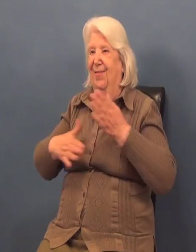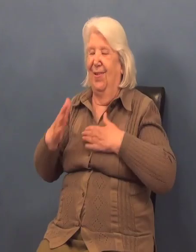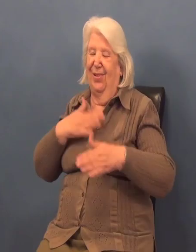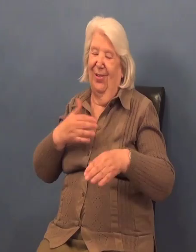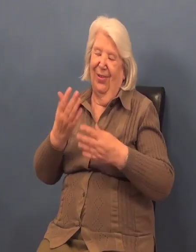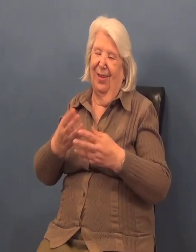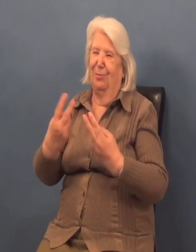Już koniec.